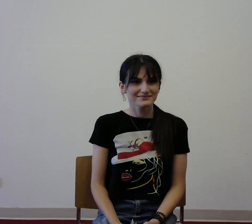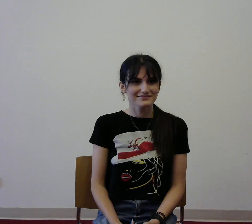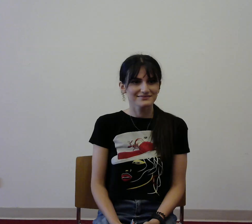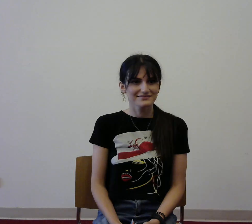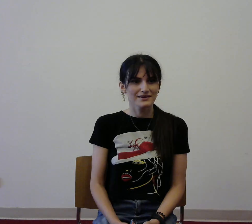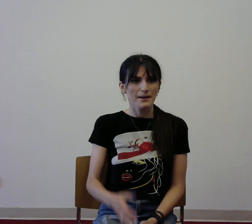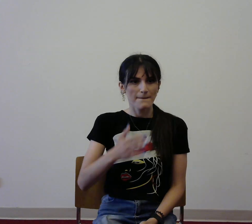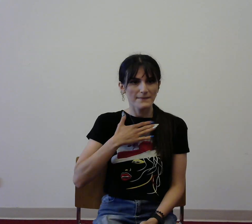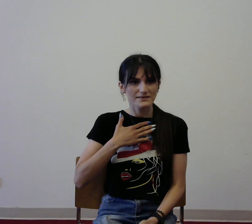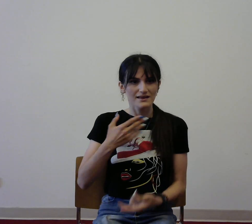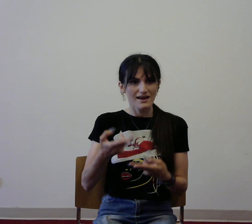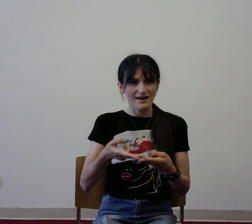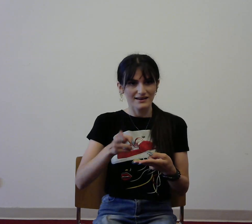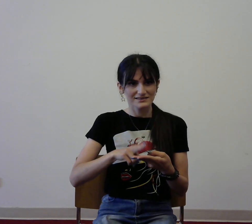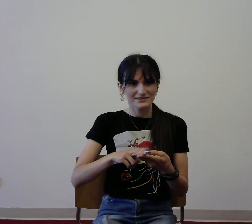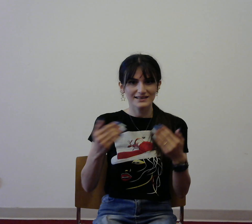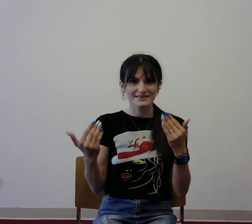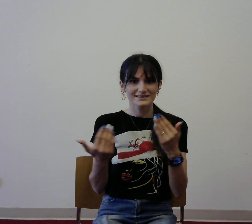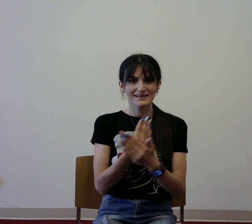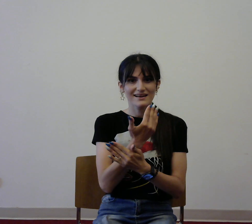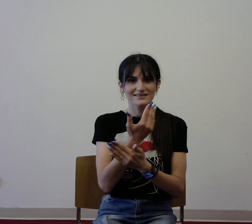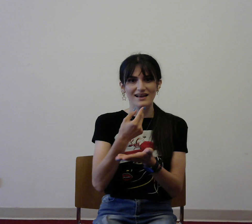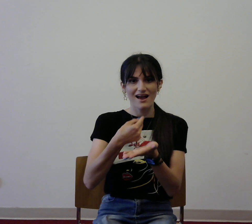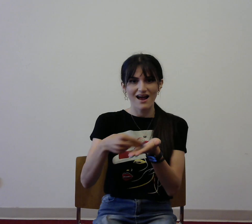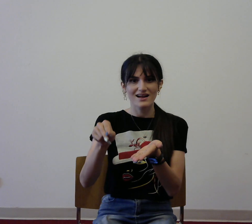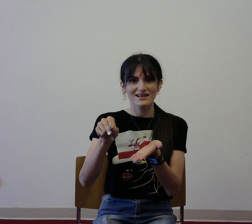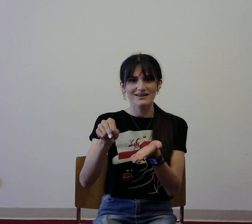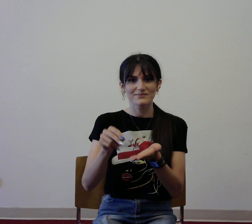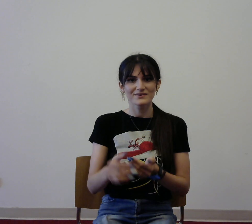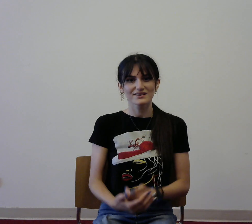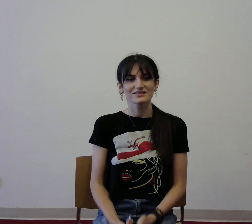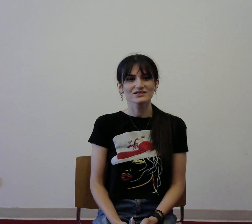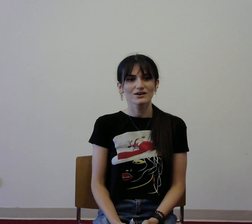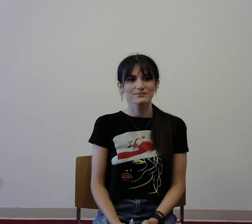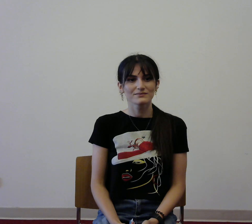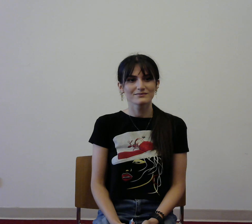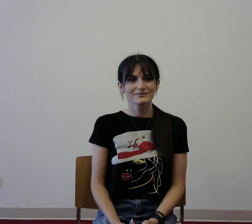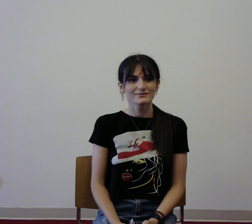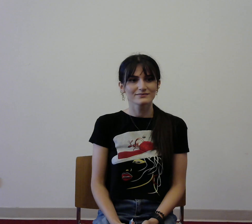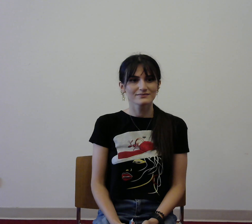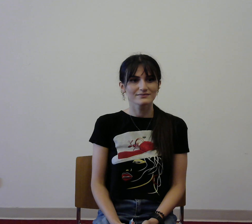Mən bunu yeni almışam